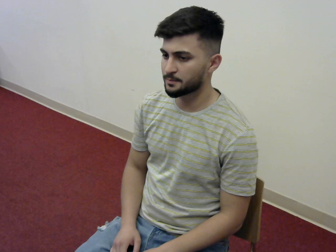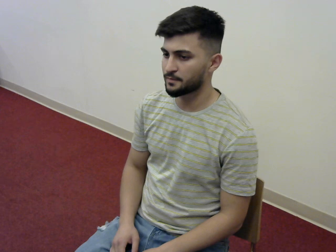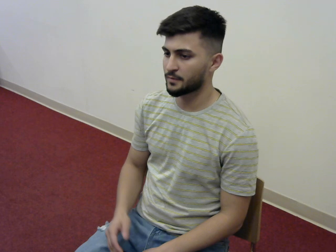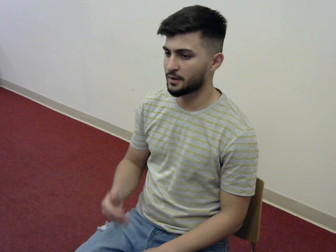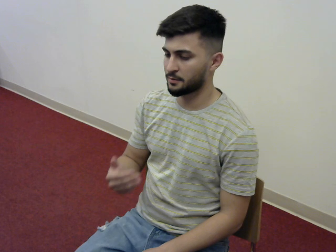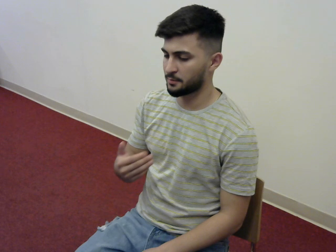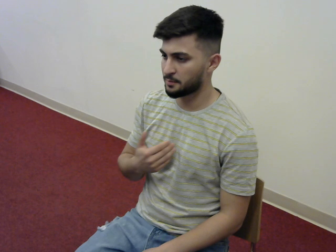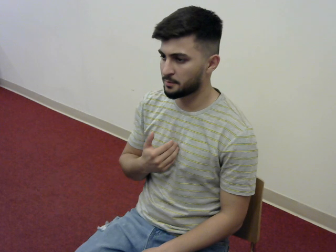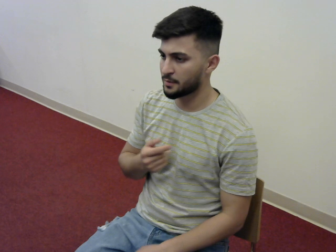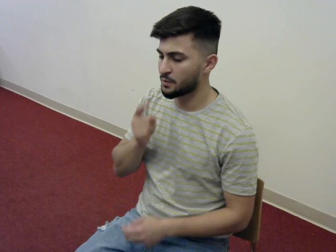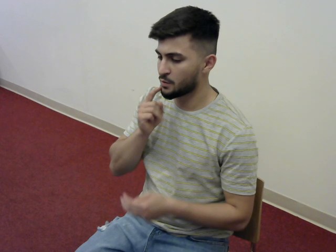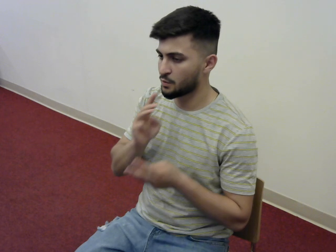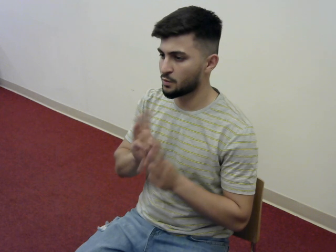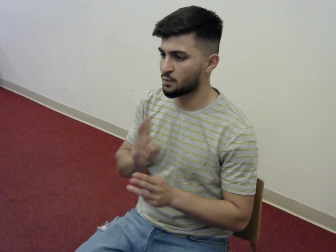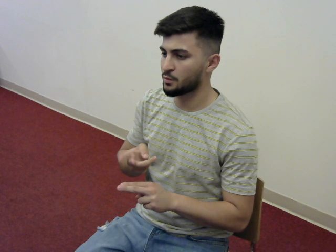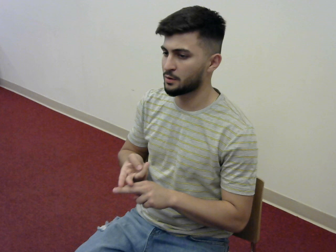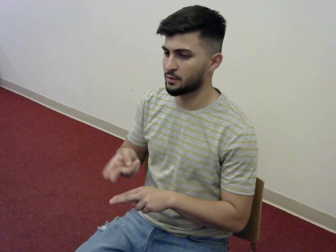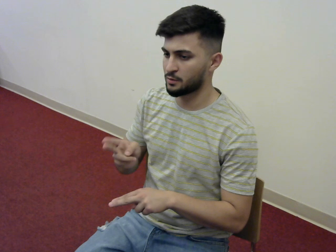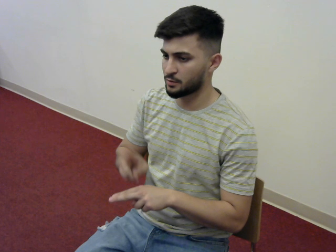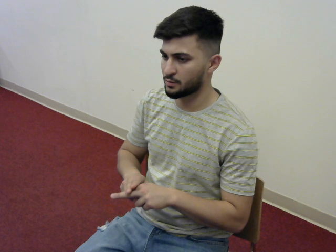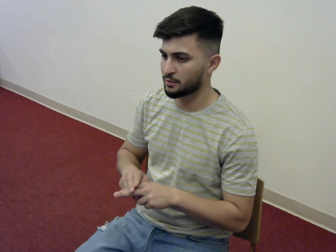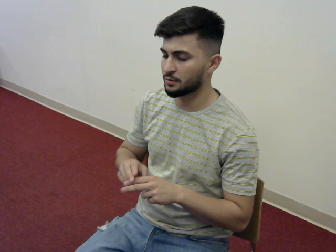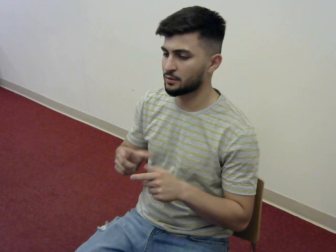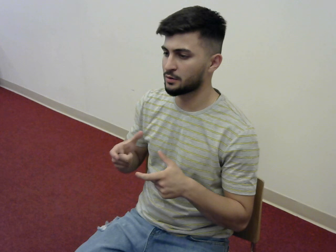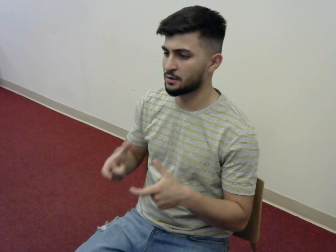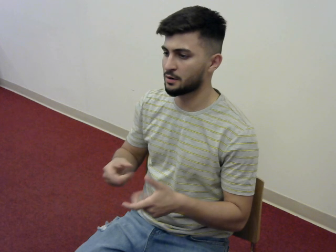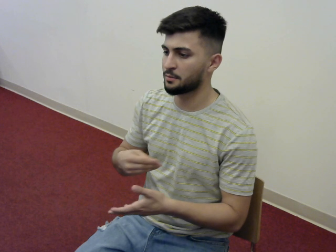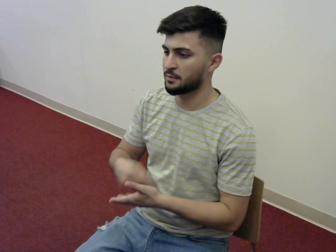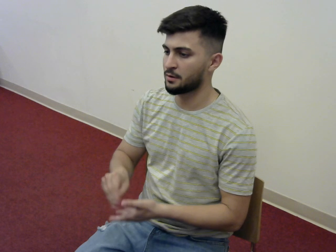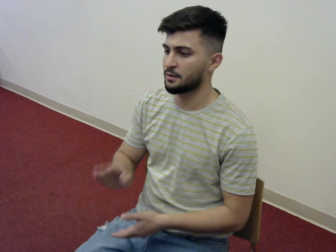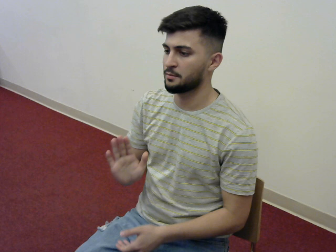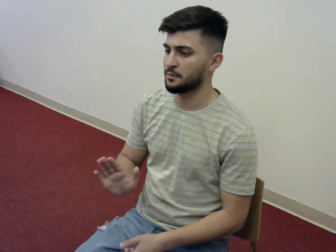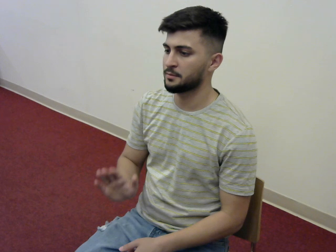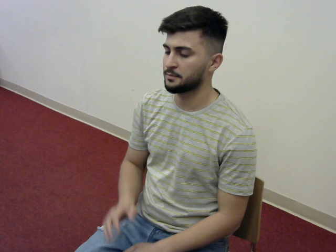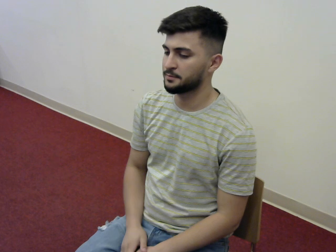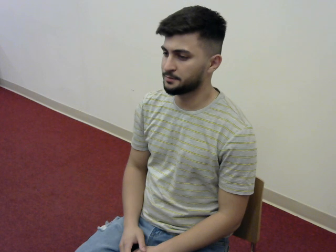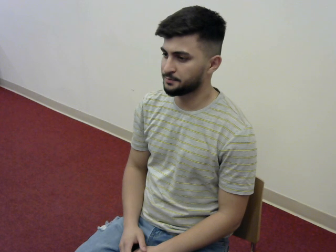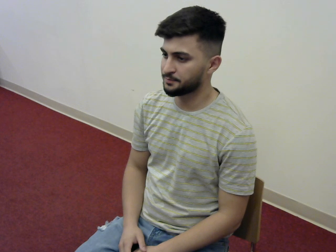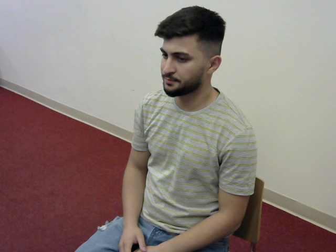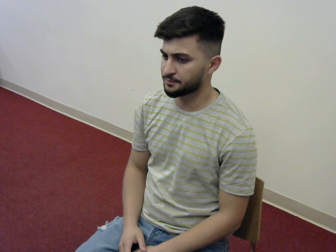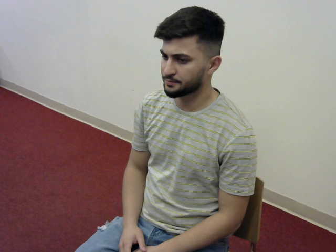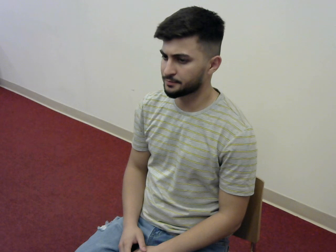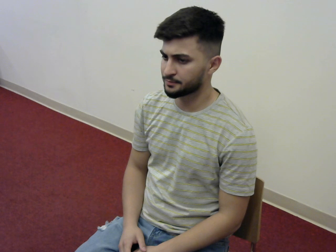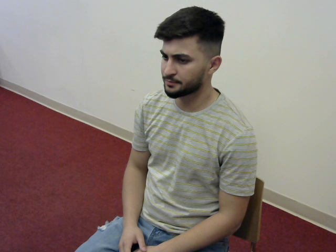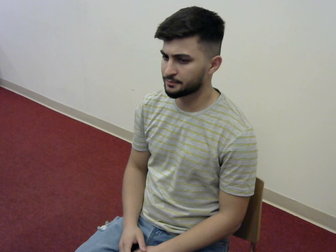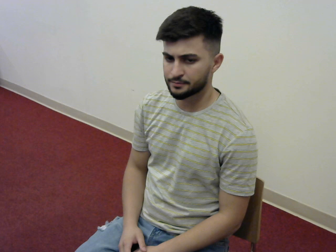Mən mətbəx üçün qab almalıyam